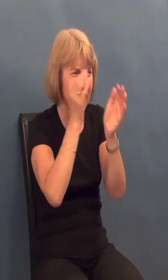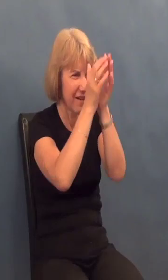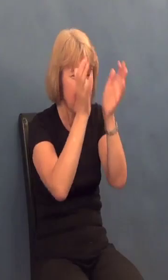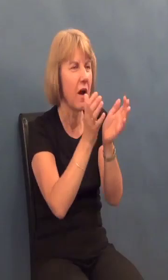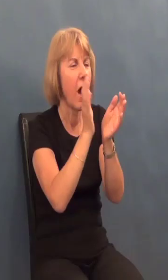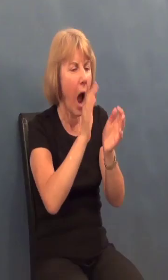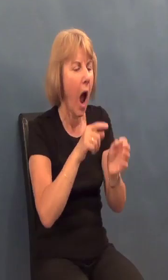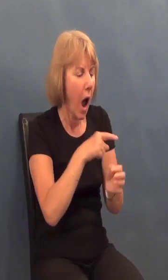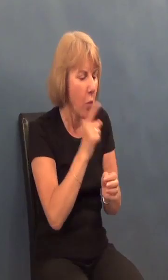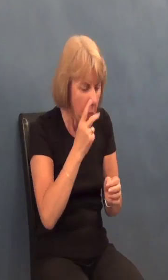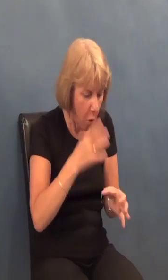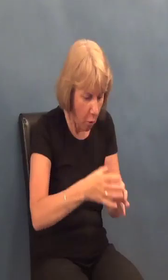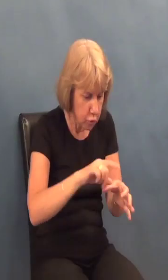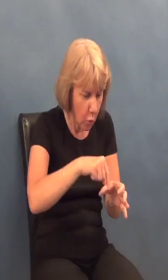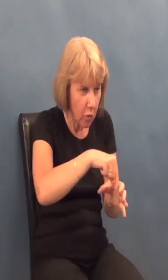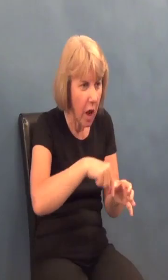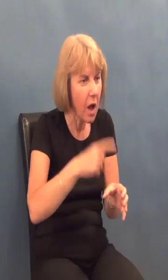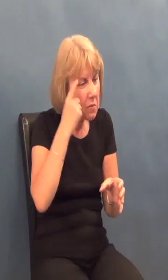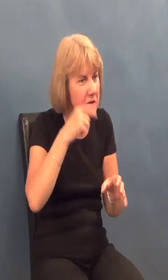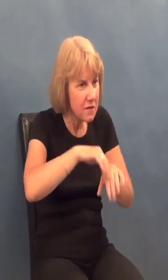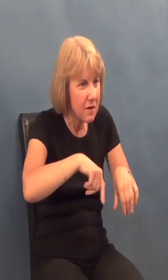A chłopak zauważa norę, myśli, że tam jest żaba, więc grzebie tam.